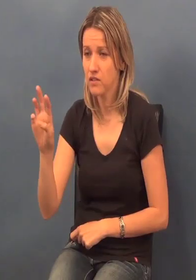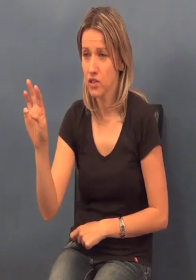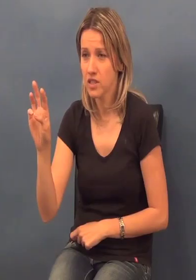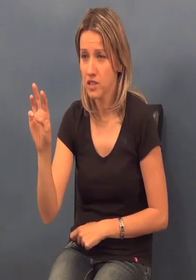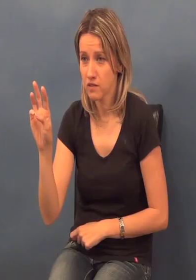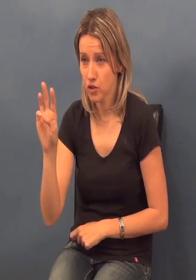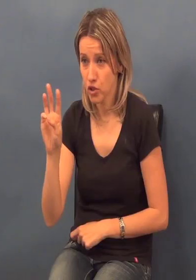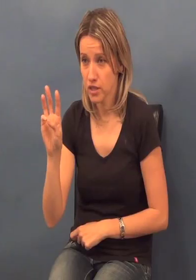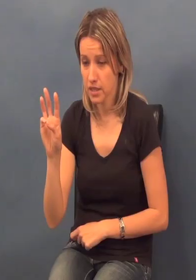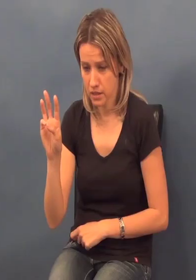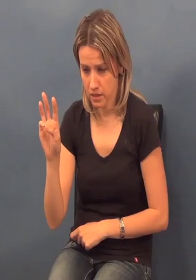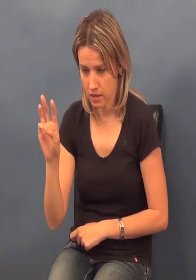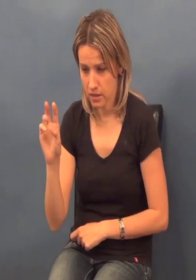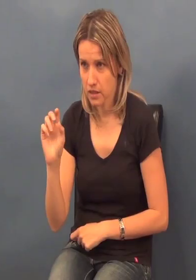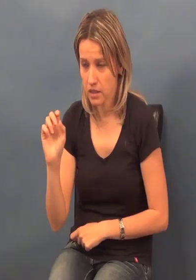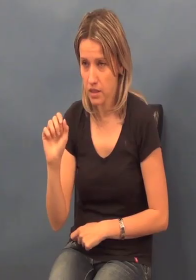Wtorek?